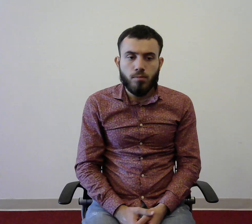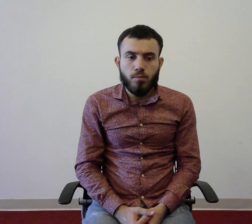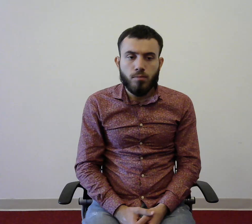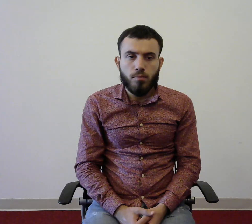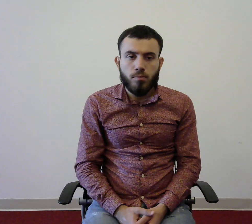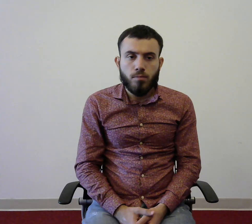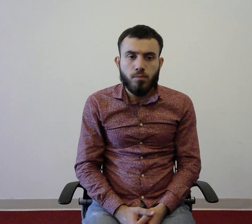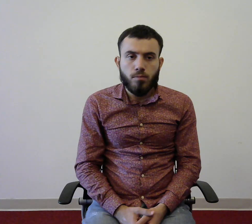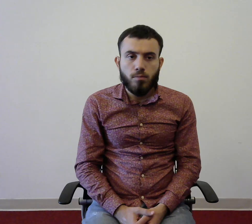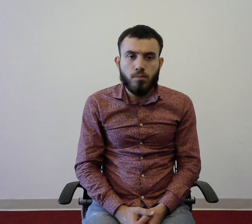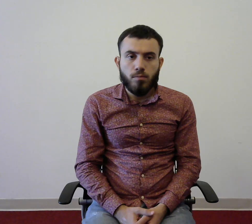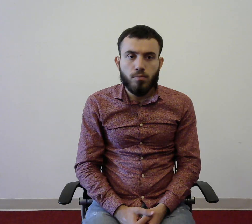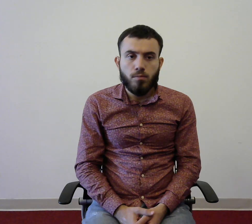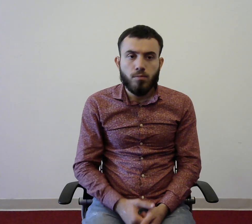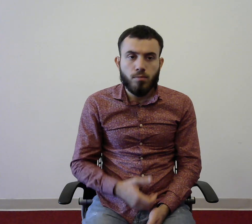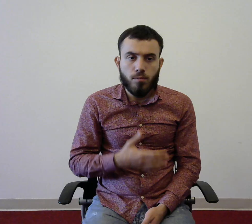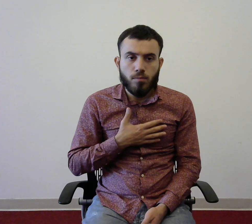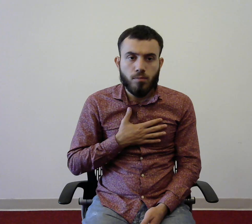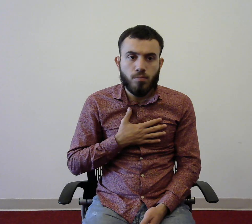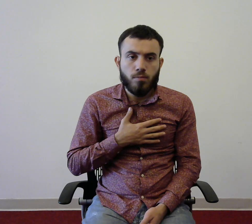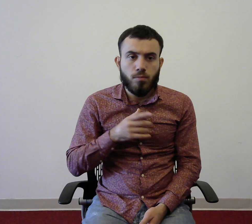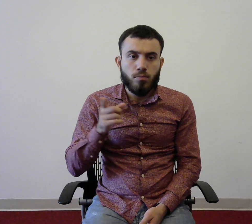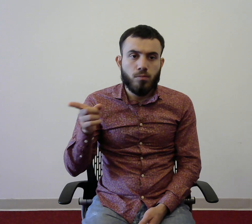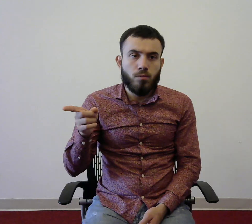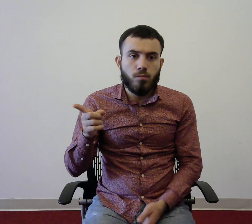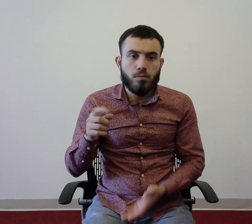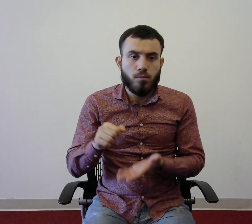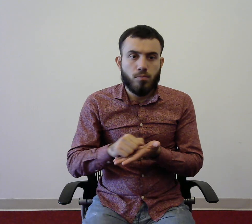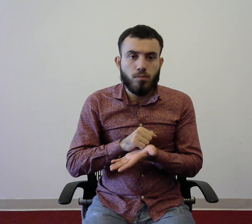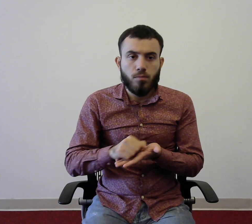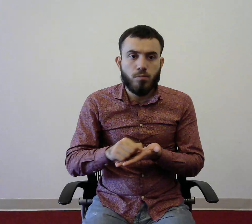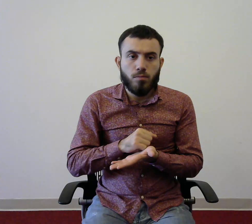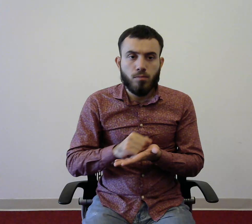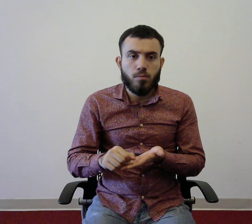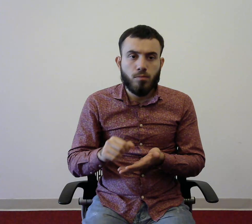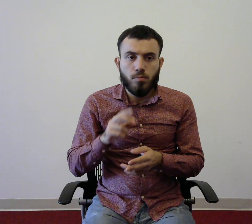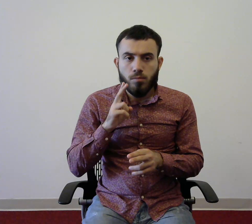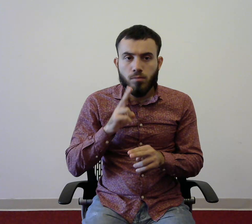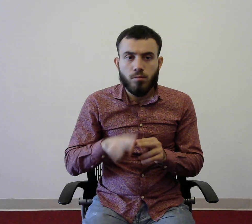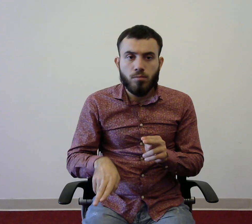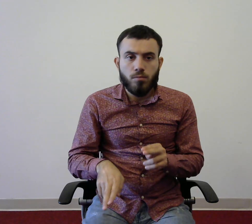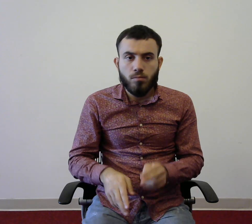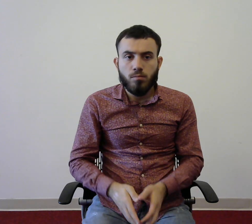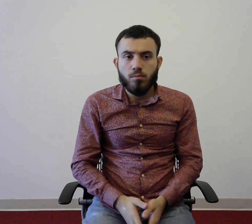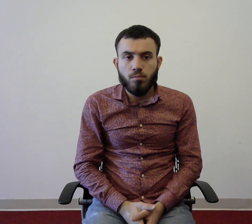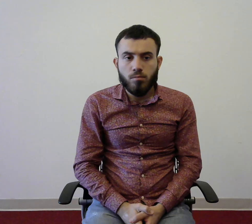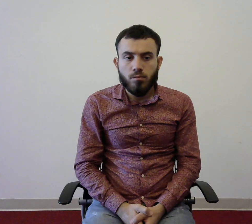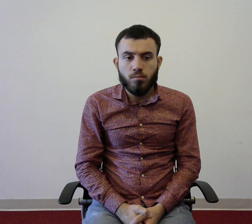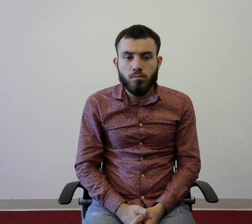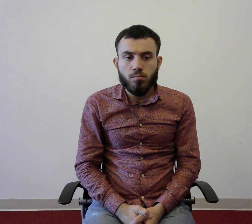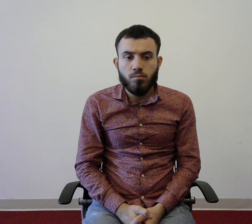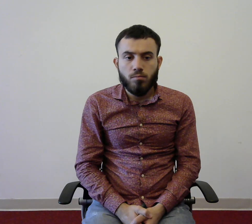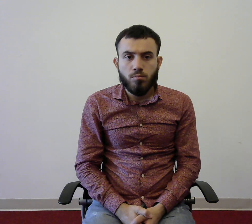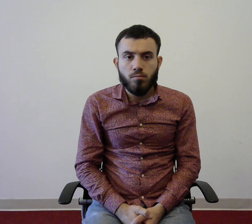Mən o sənədi itirmişdim